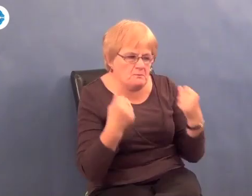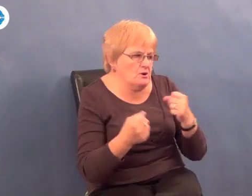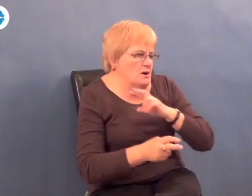Każdy.